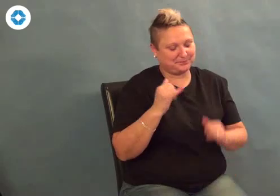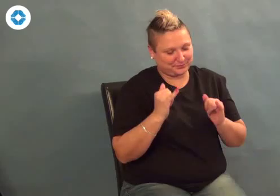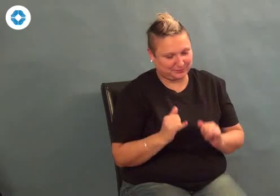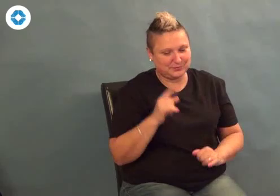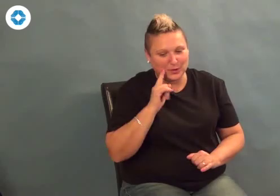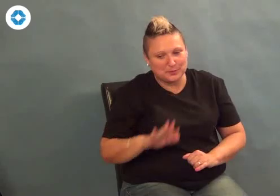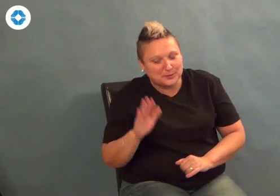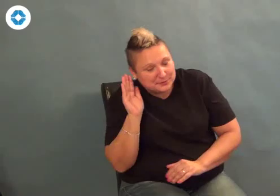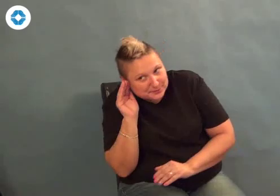Mały chłopiec słucha uważnie.